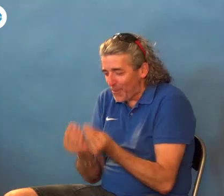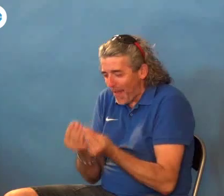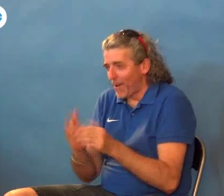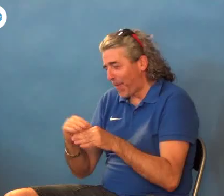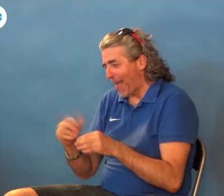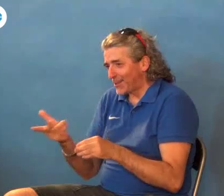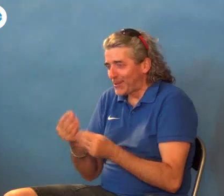Razem z psem, we troje się bawią.